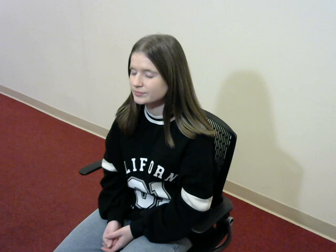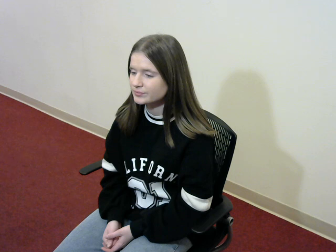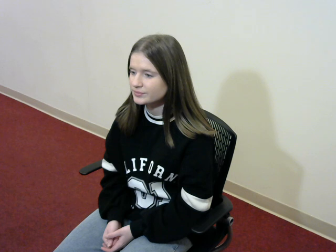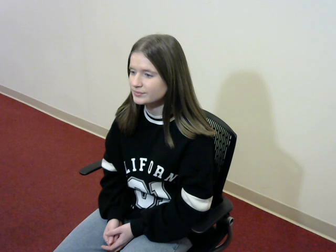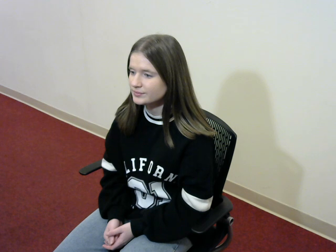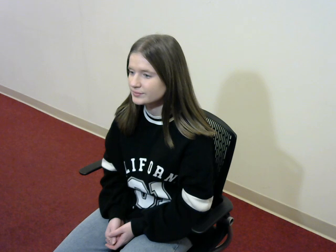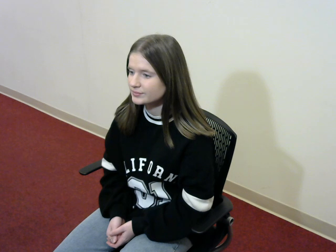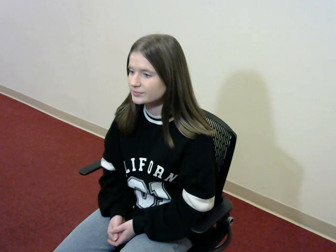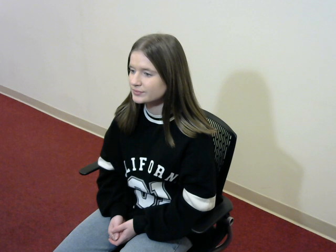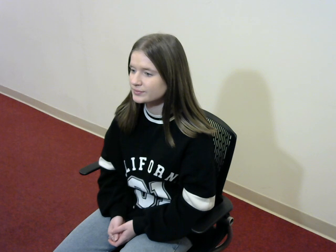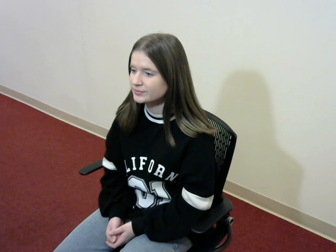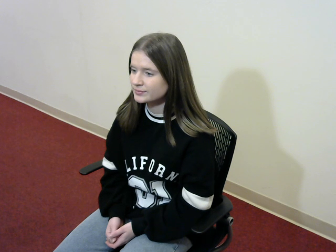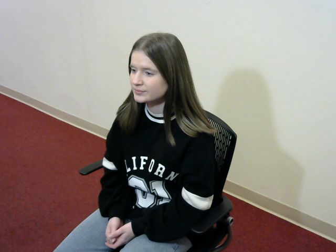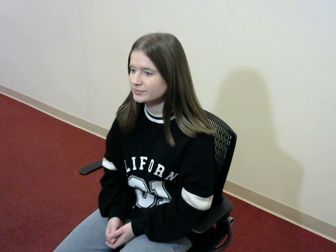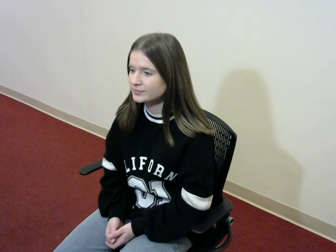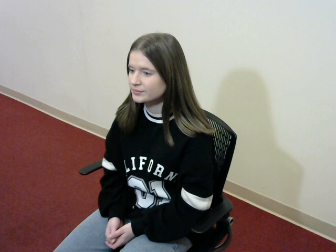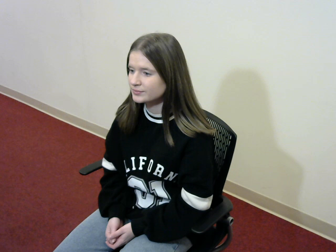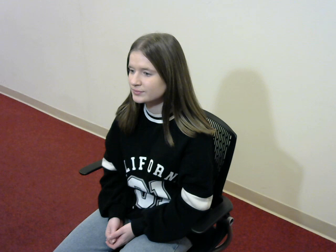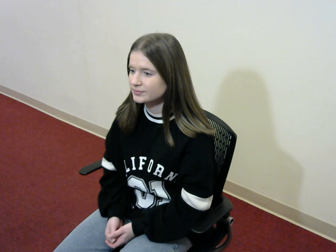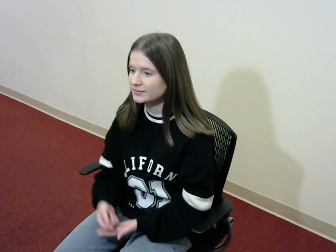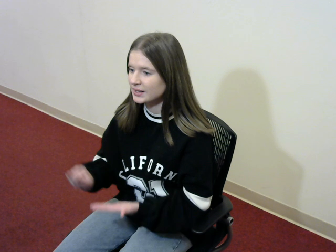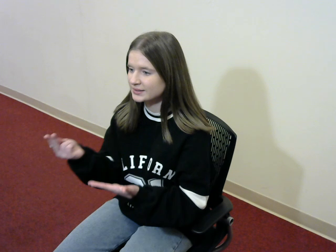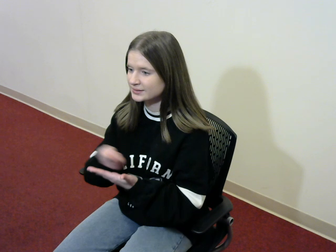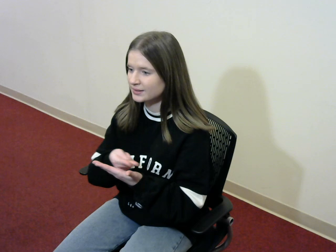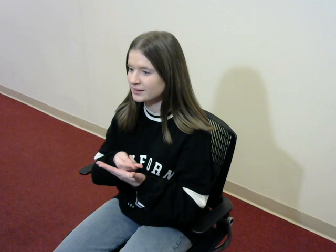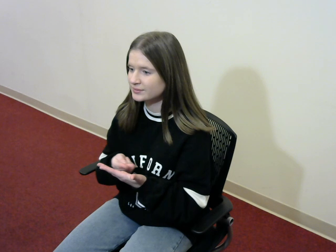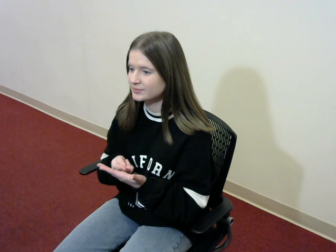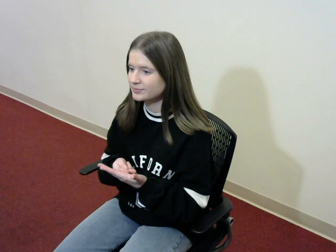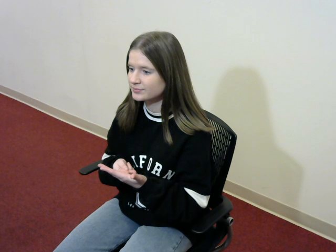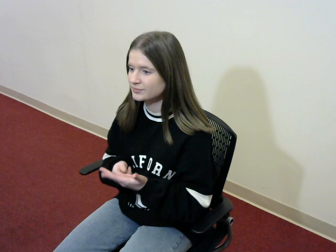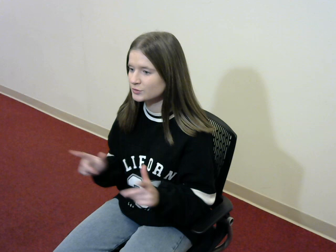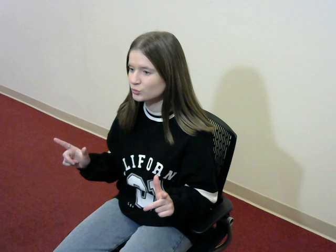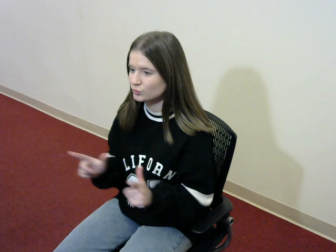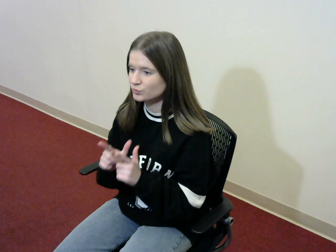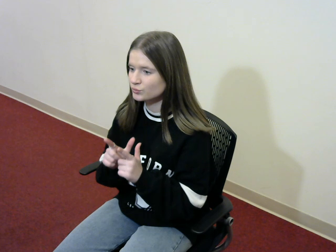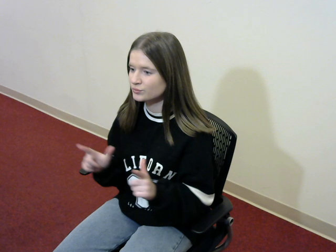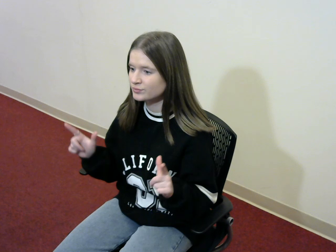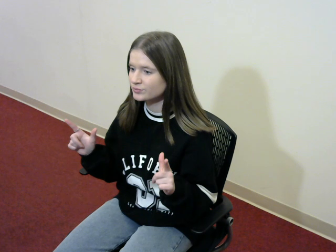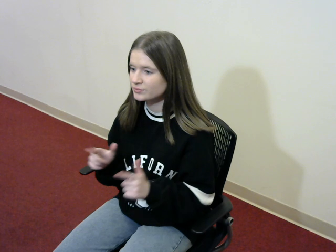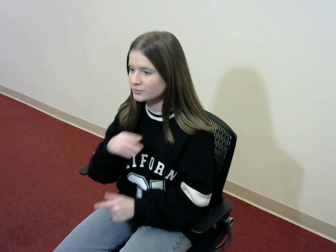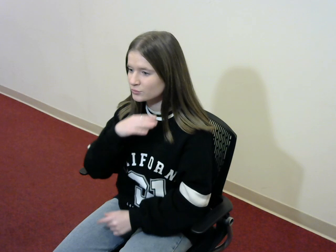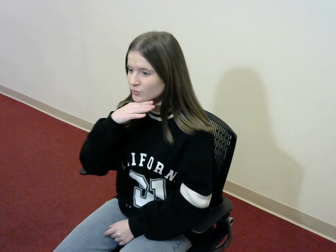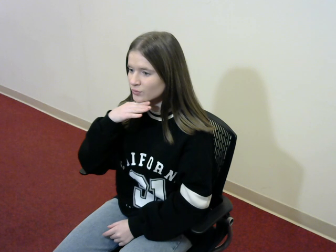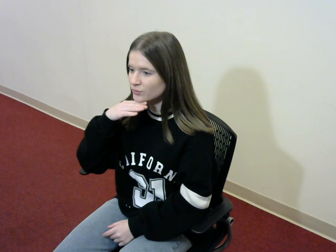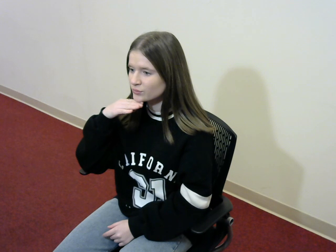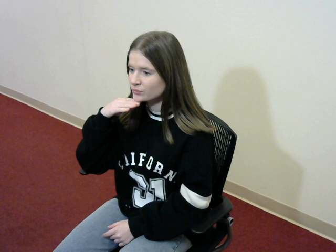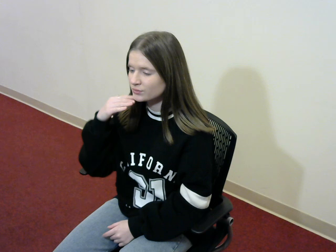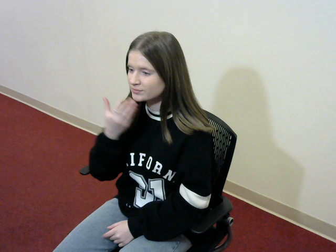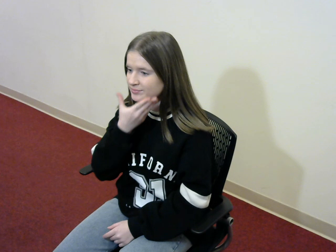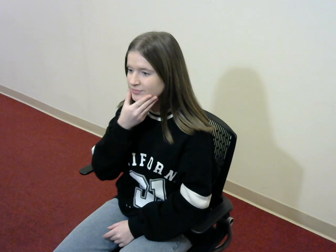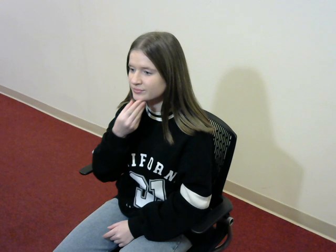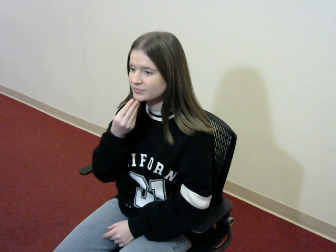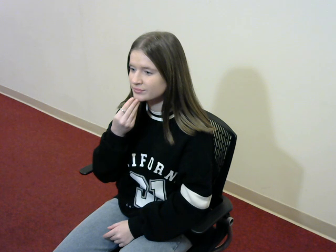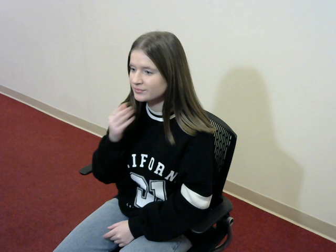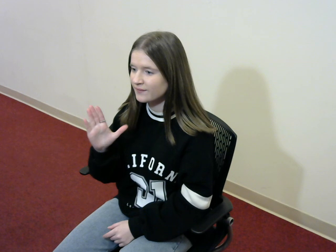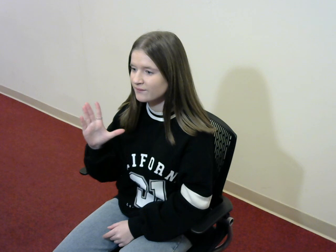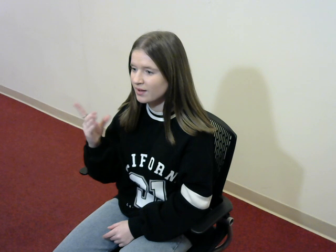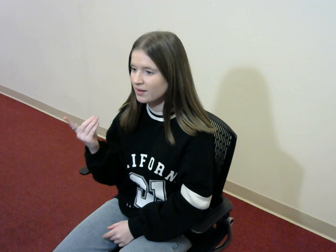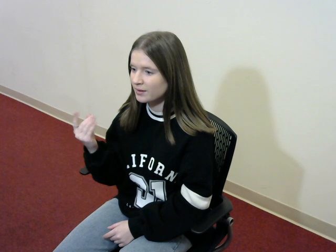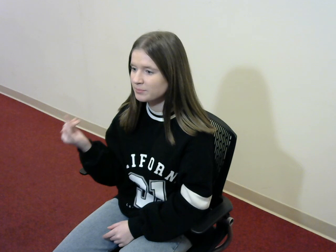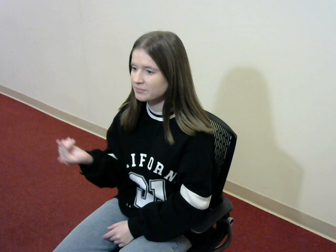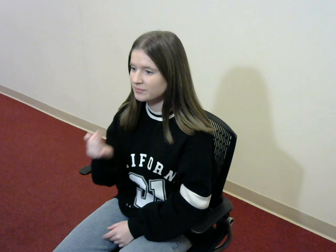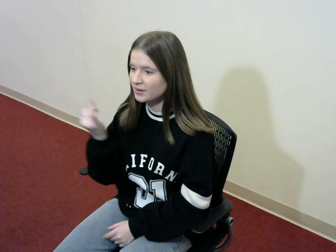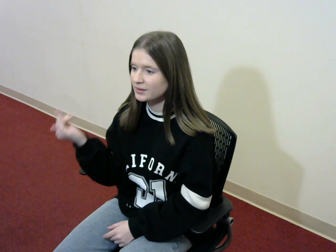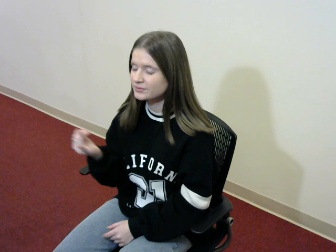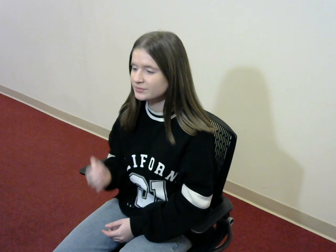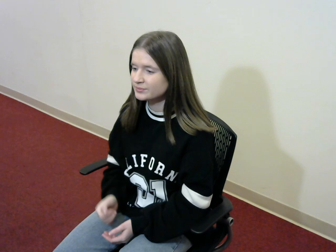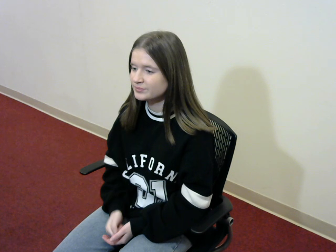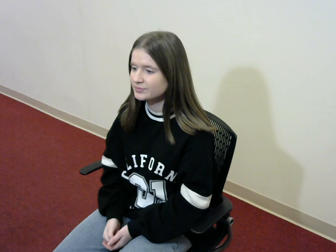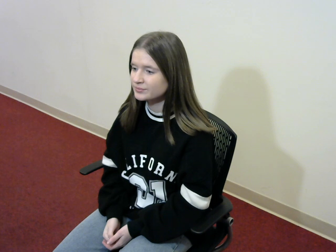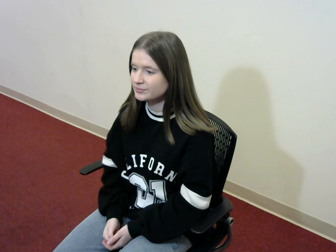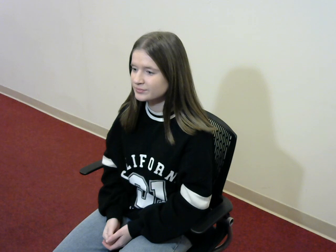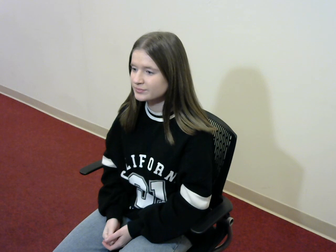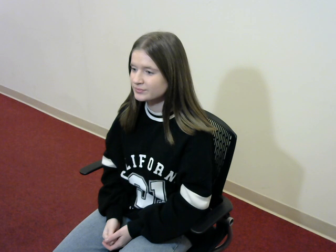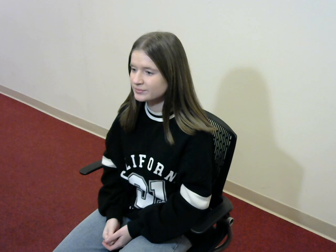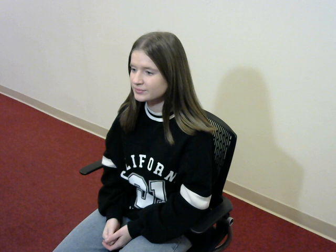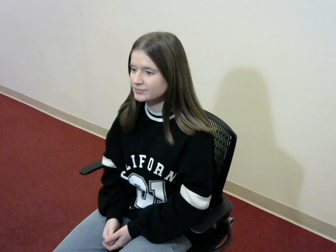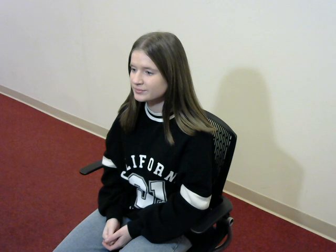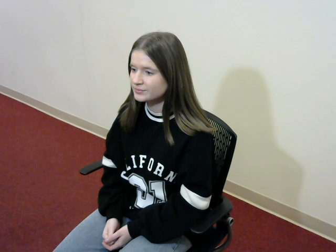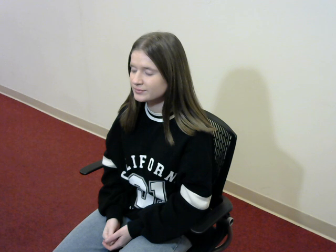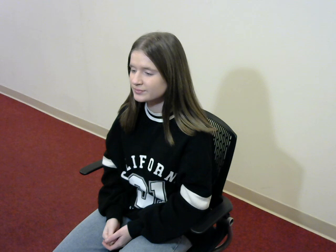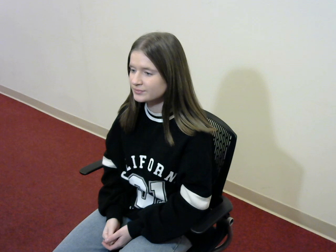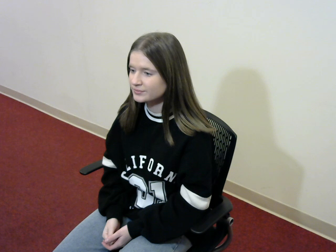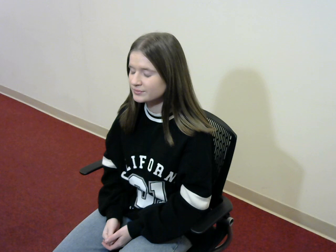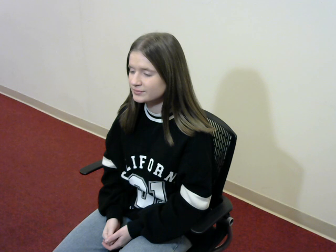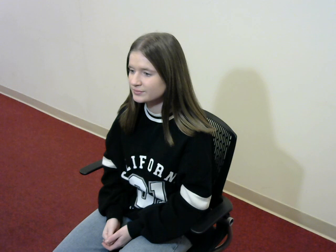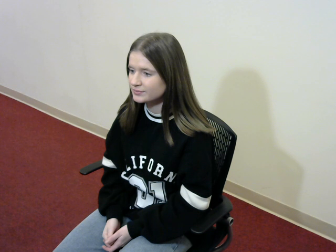Rəsm muzeyi çox gözəl və maraqlıdır